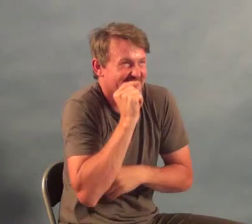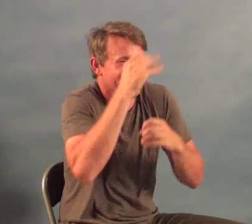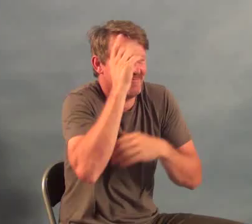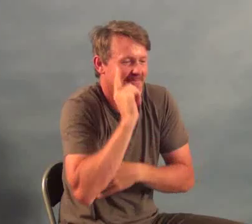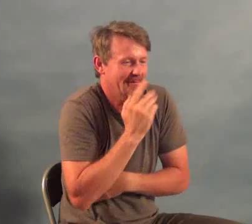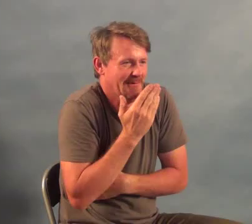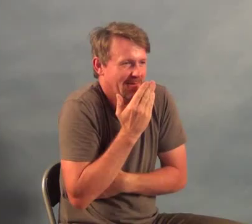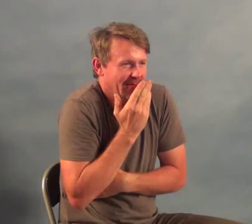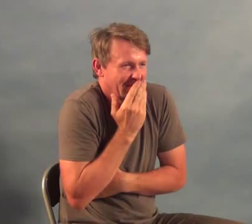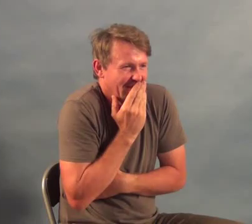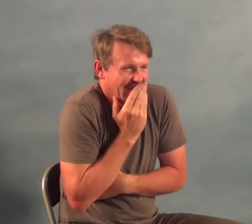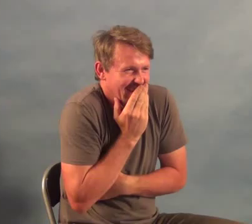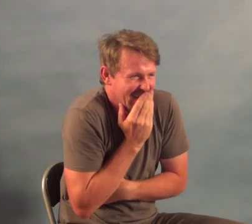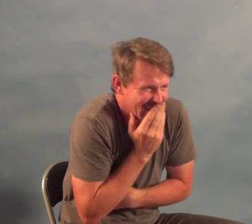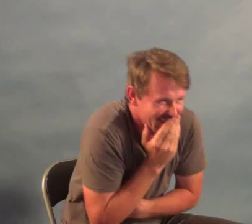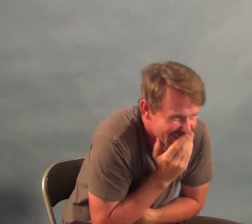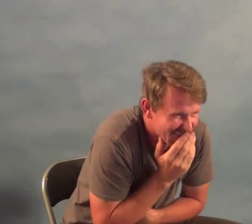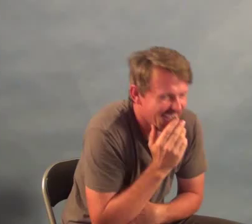Mężczyzna zasłonił usta.